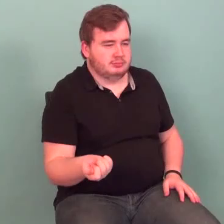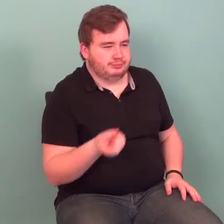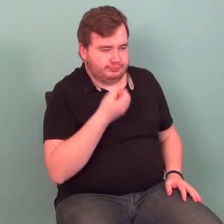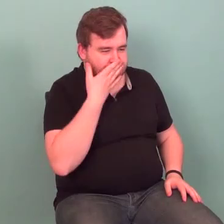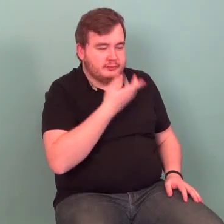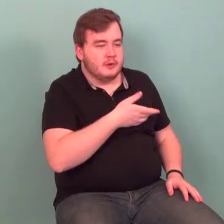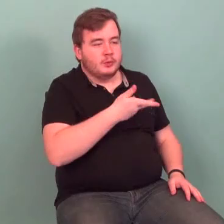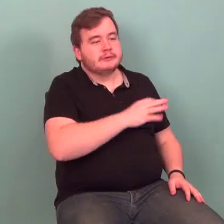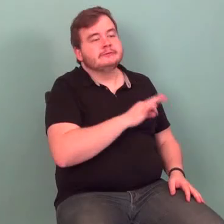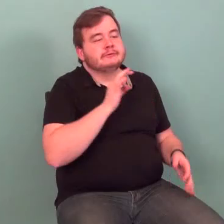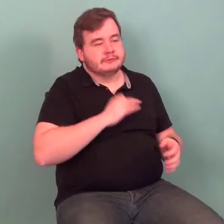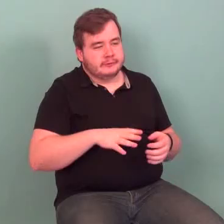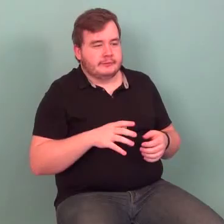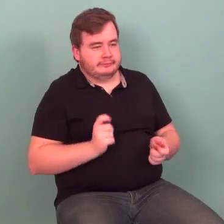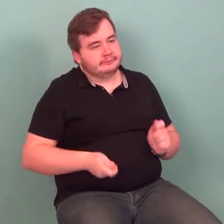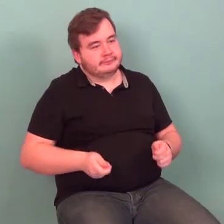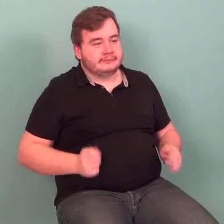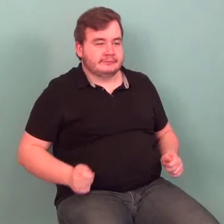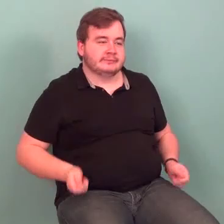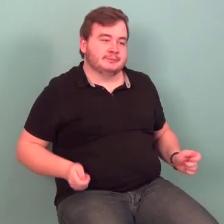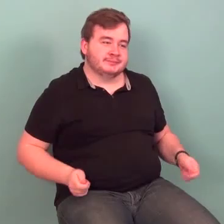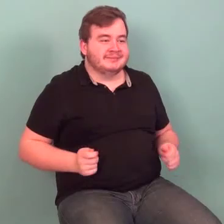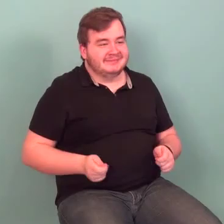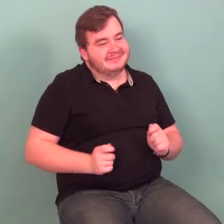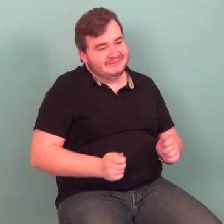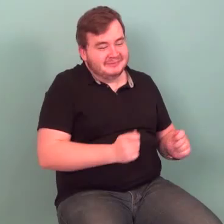Jego syn gra sobie jak na cymbałkach.